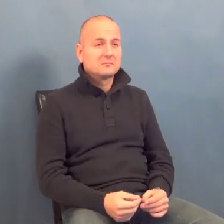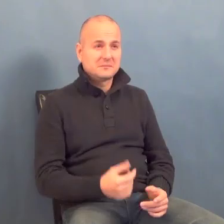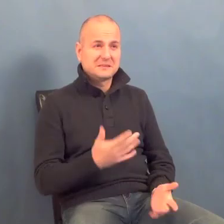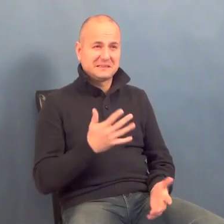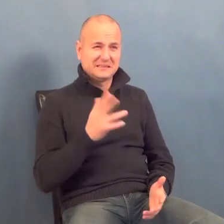Nie bardzo.